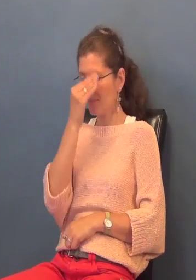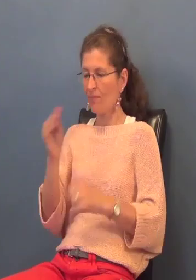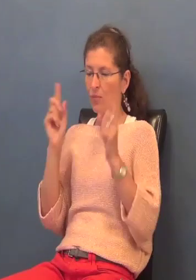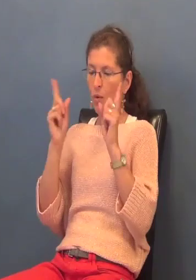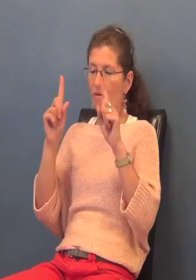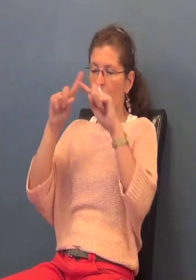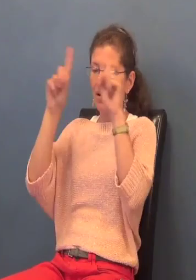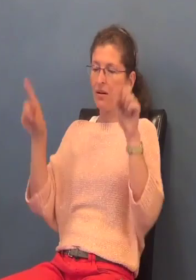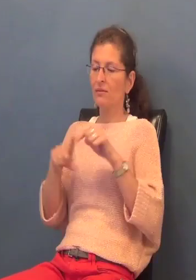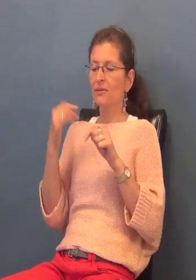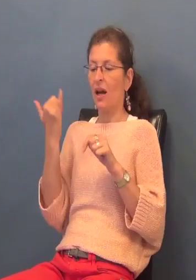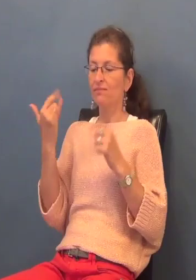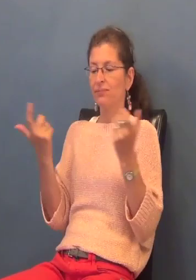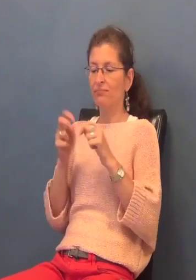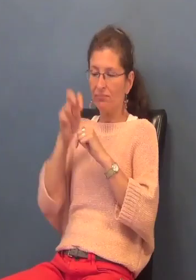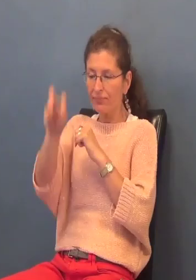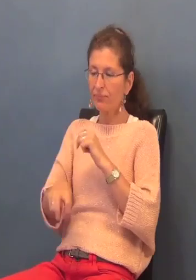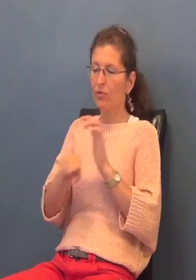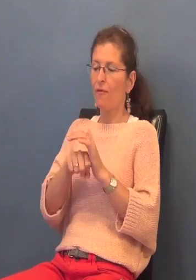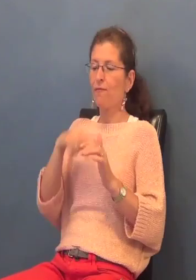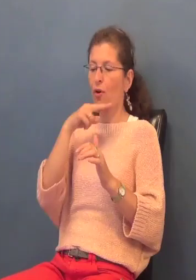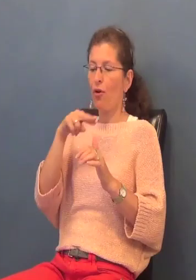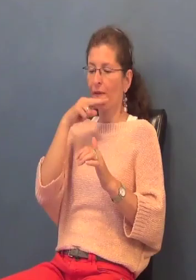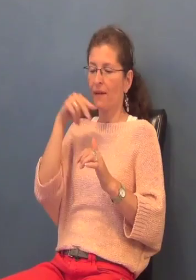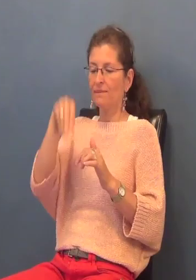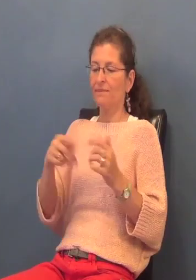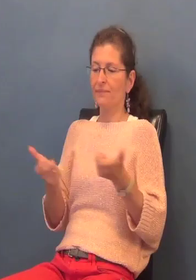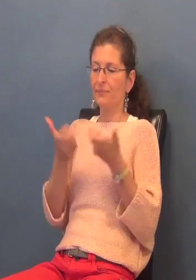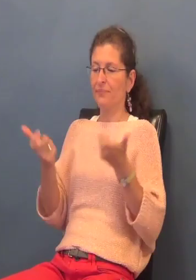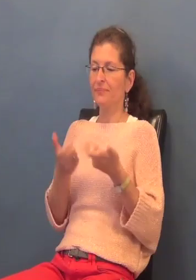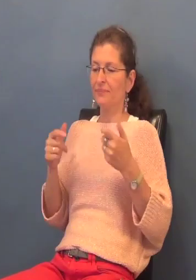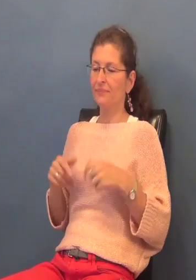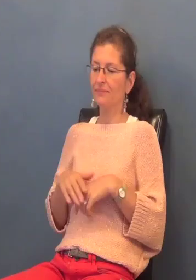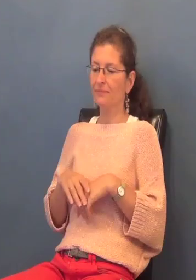Okrągły znak informuje o niebezpieczeństwie, gdy do wody wchodzi dziecko.